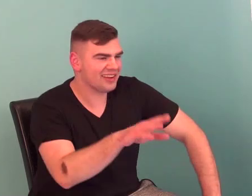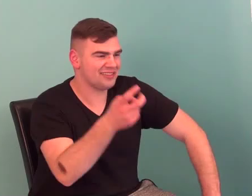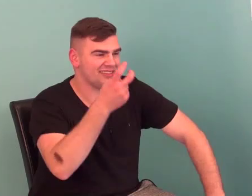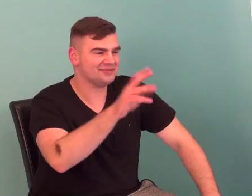Jestem ciekawy.